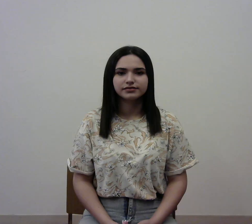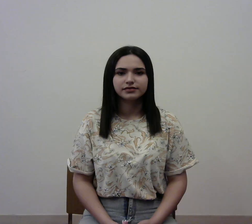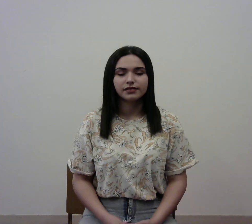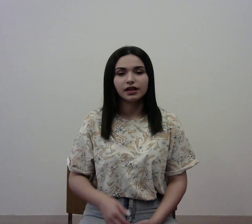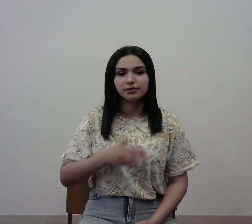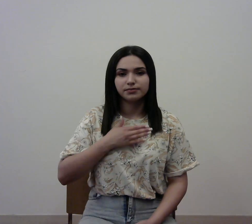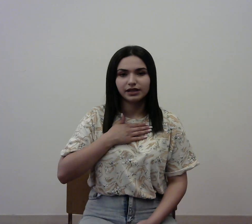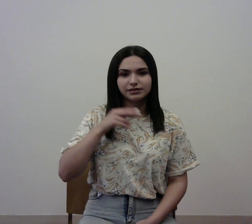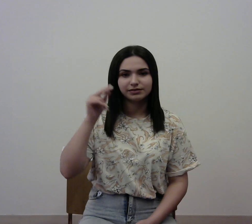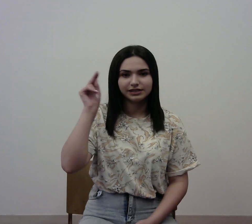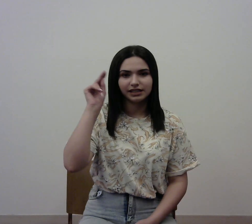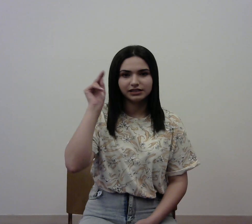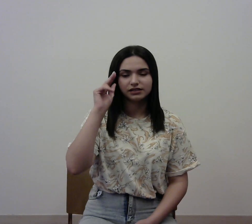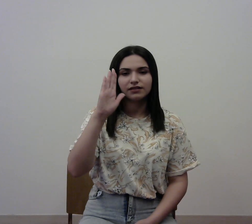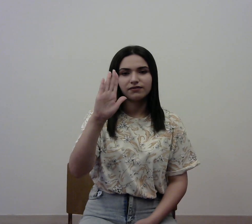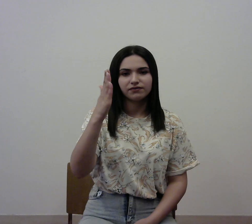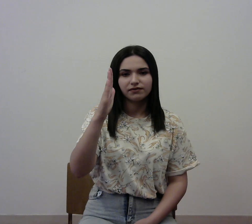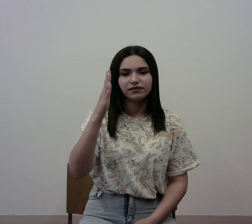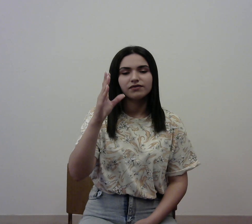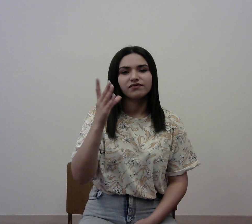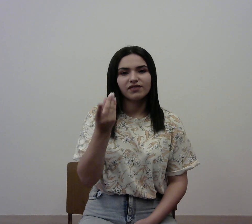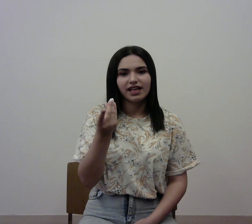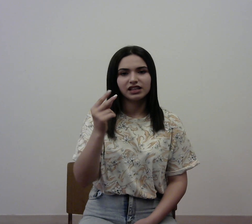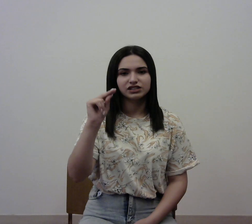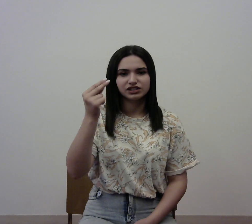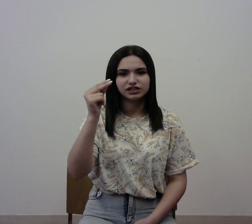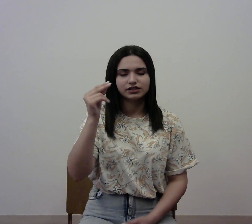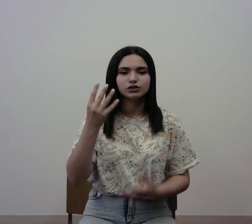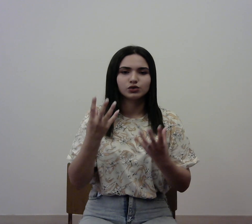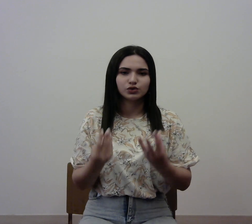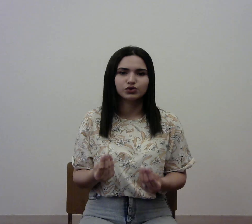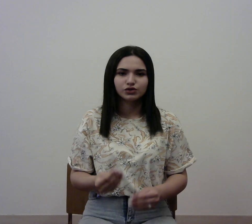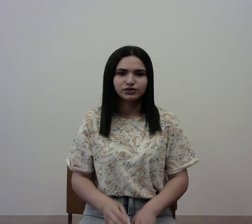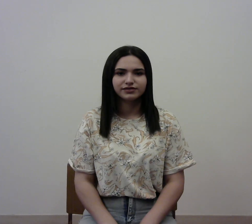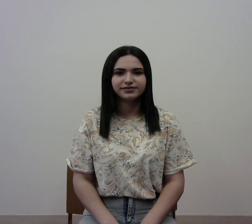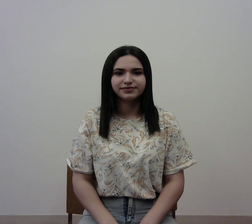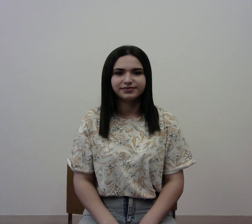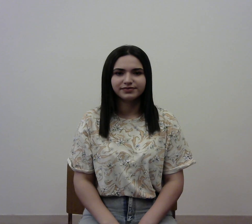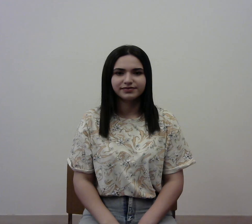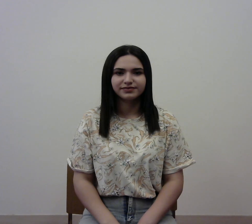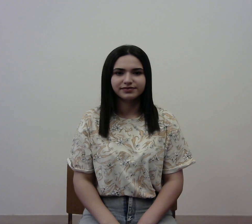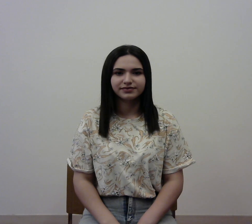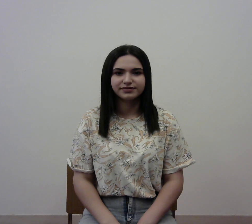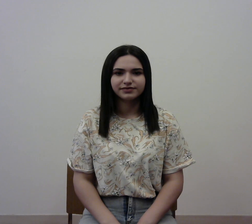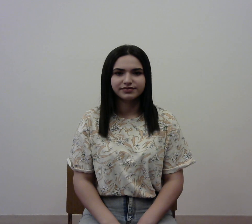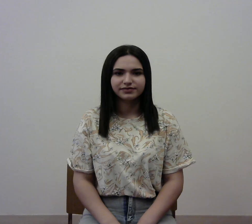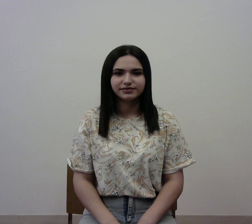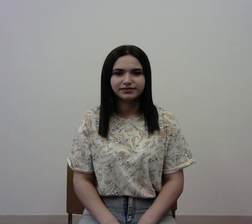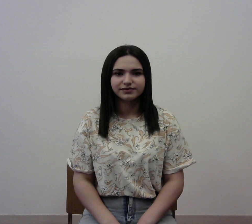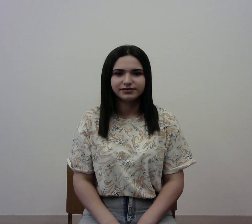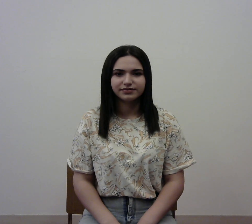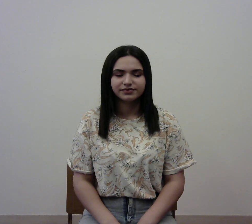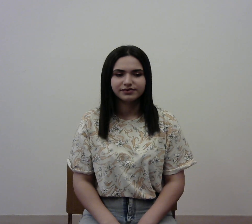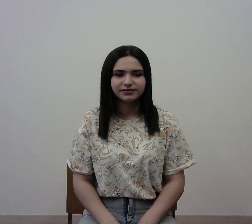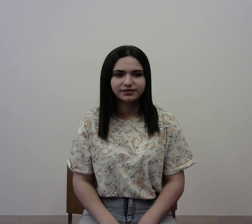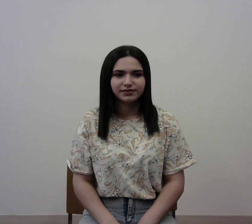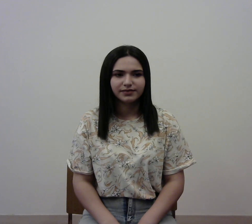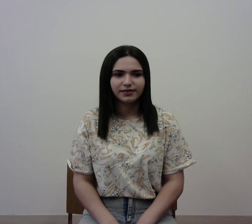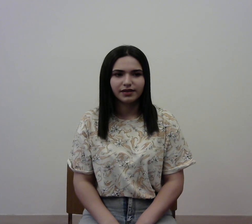Mənim dərslərim 2-ci və 4-cü günlərdir